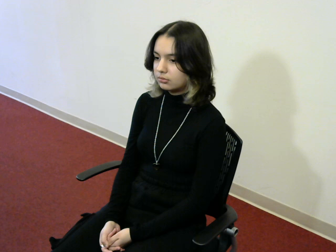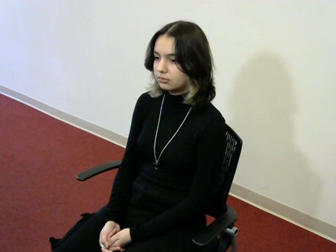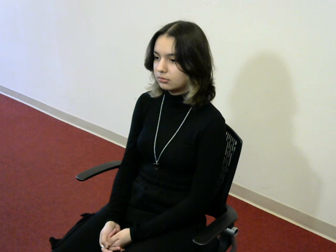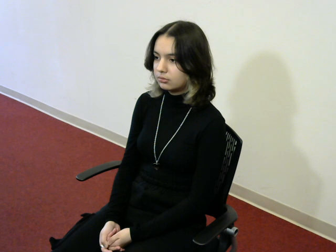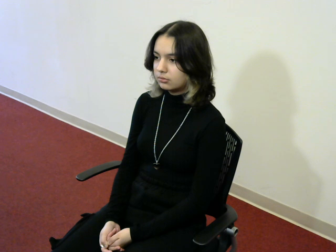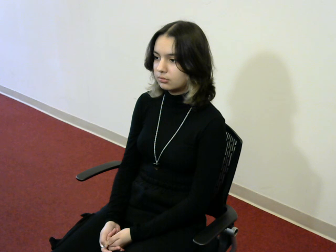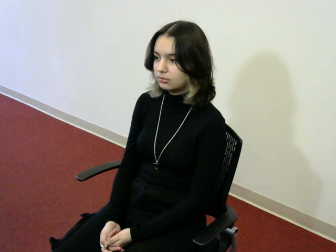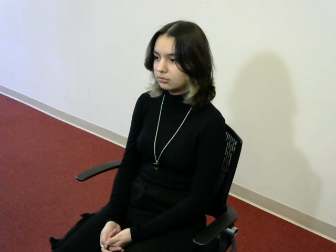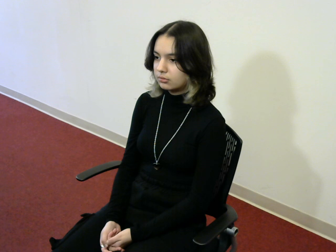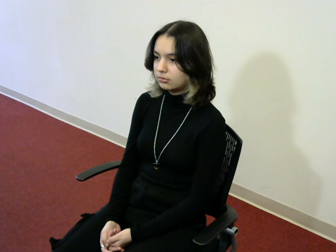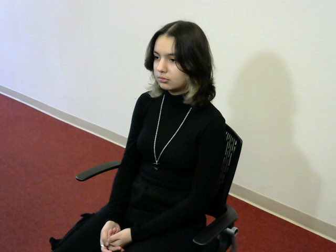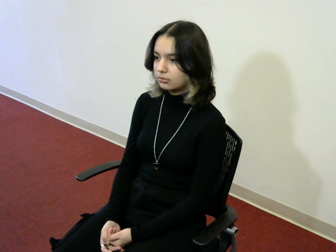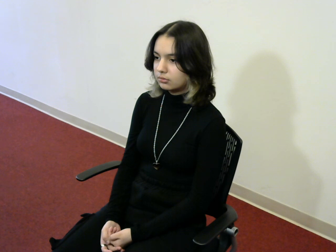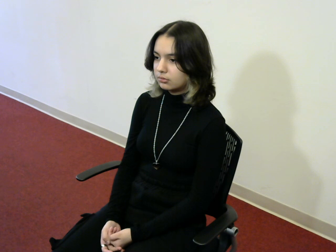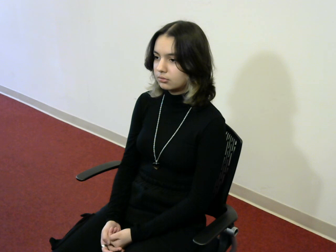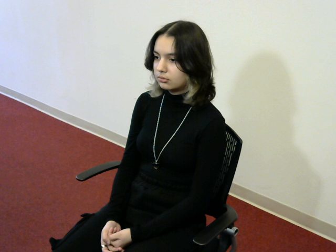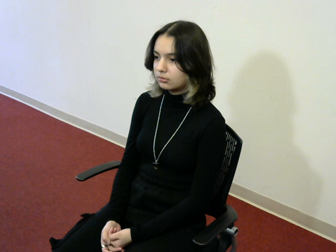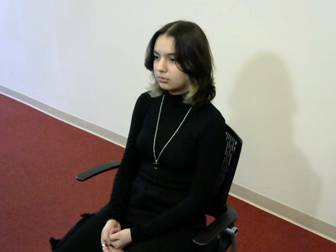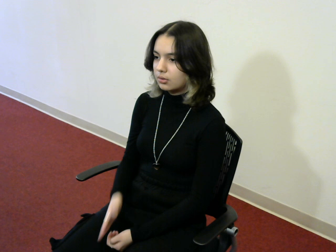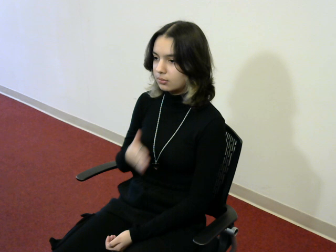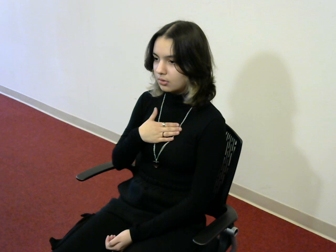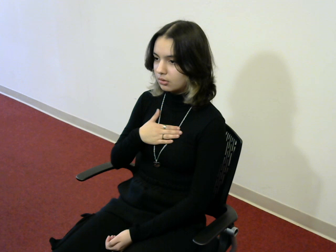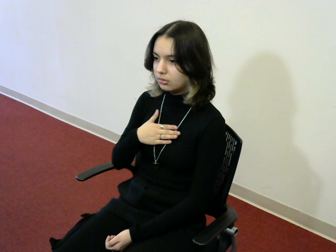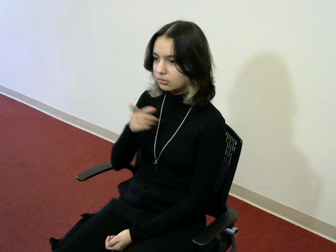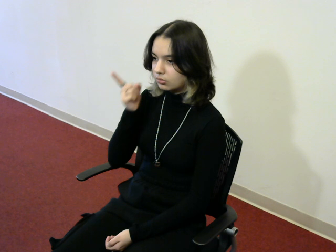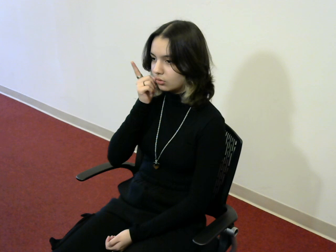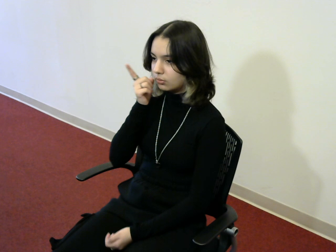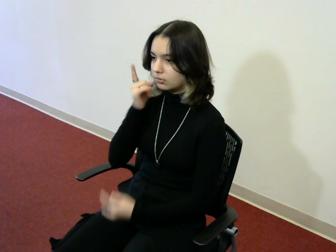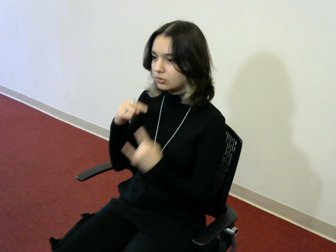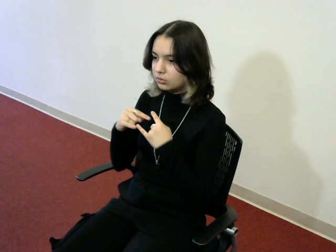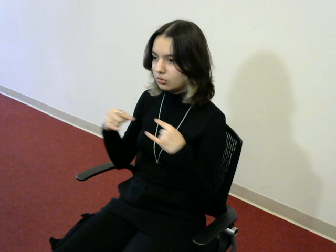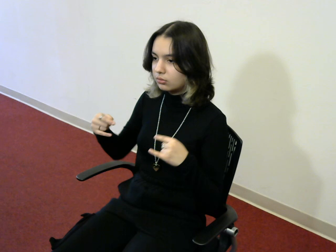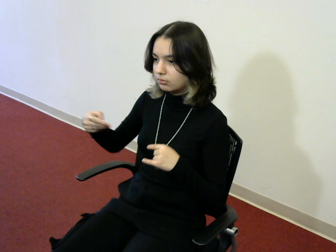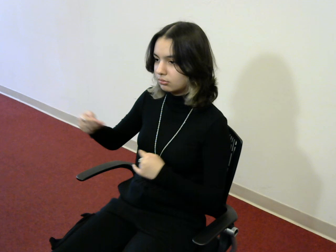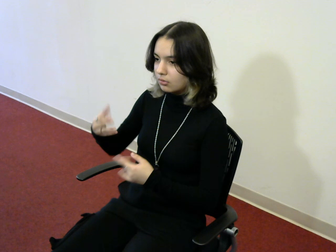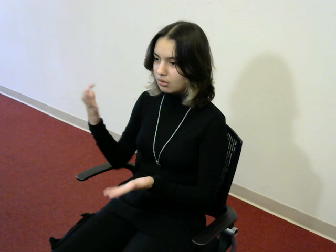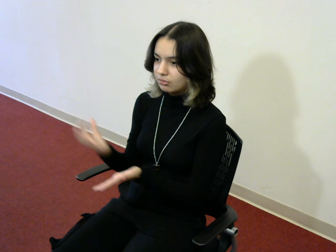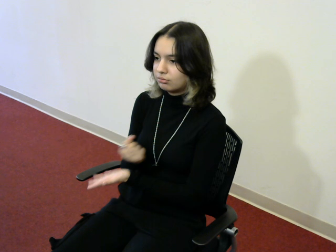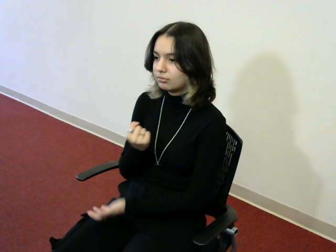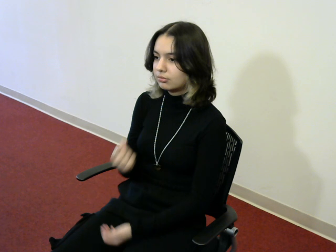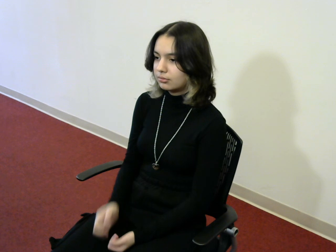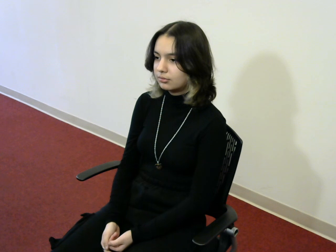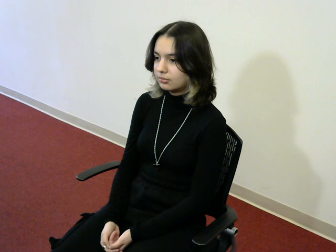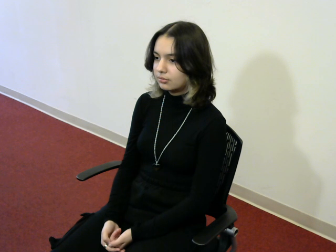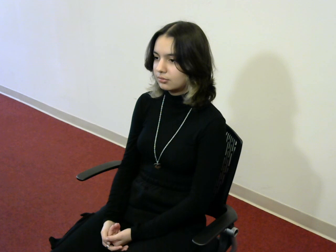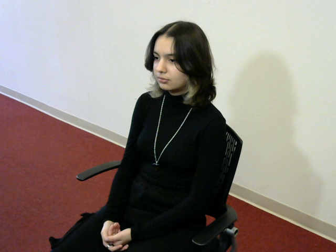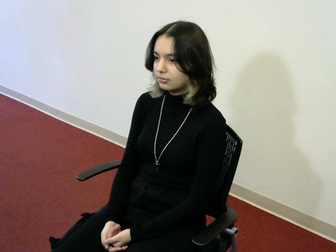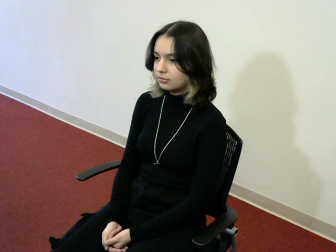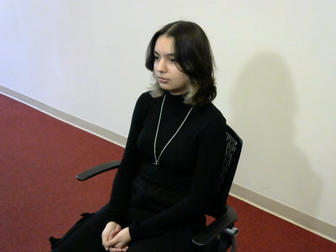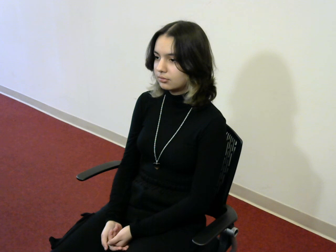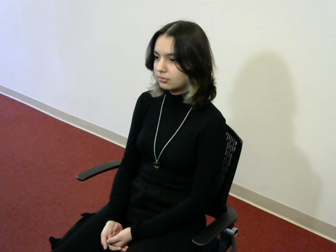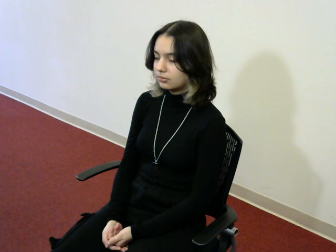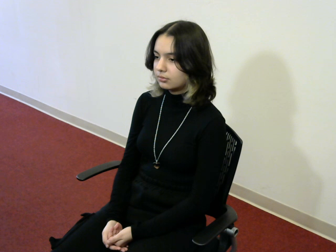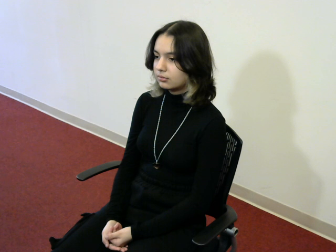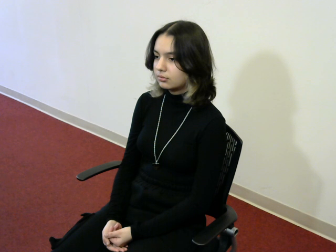Mən telefonumu stolun altından tapdım